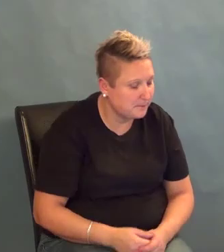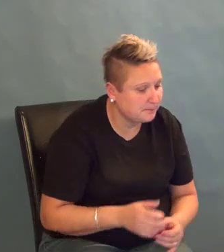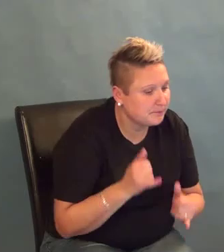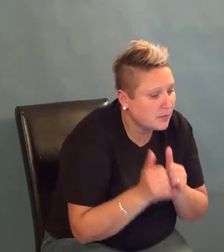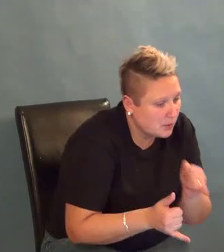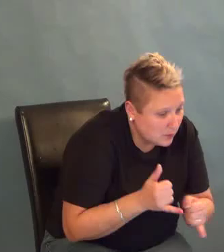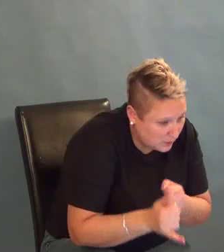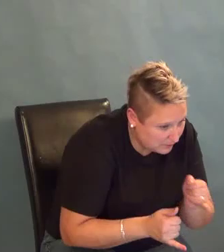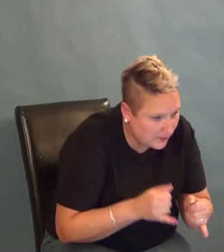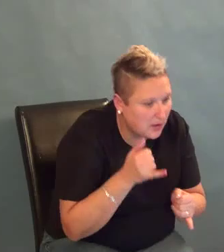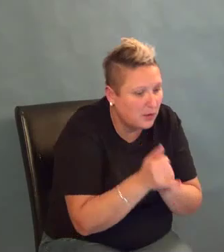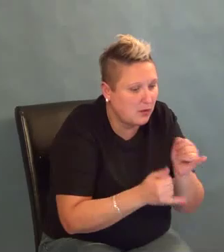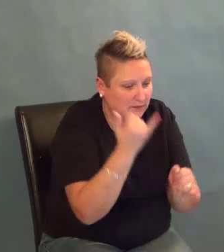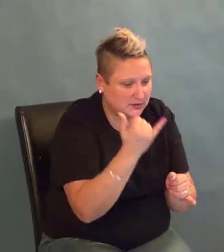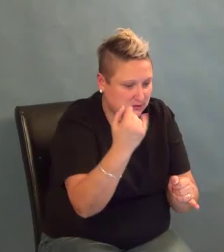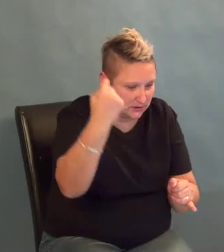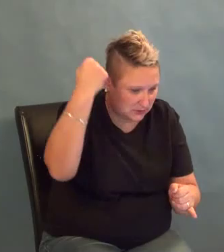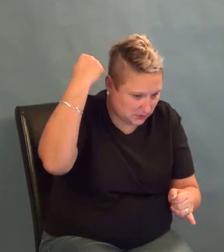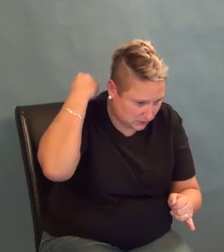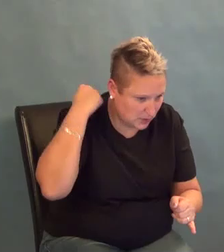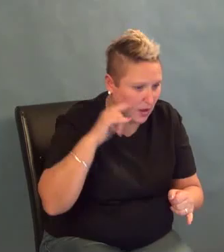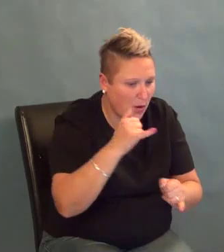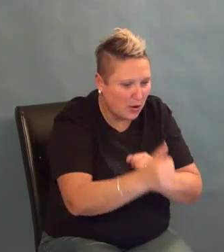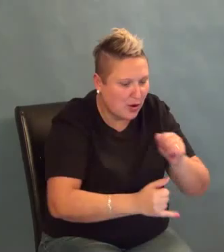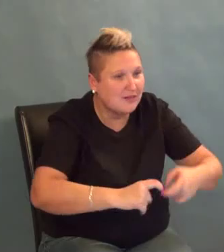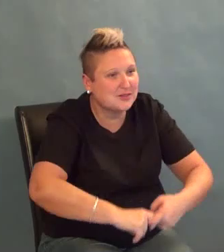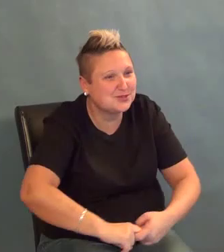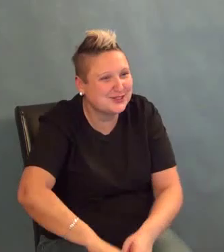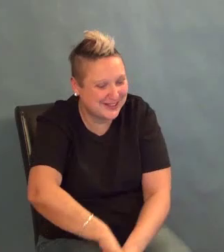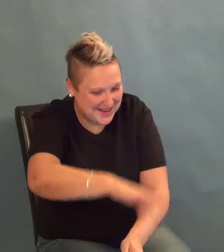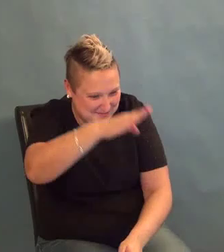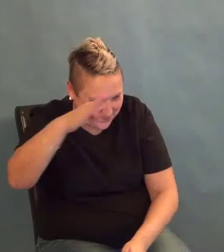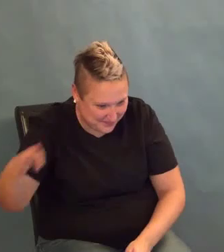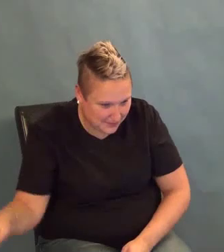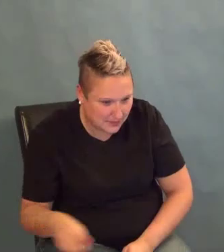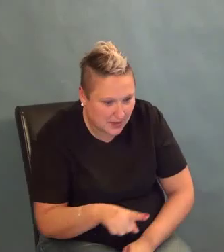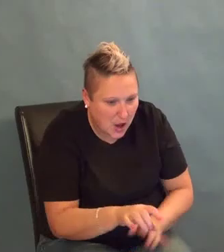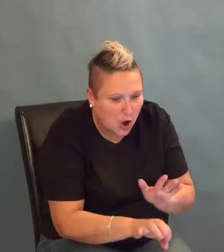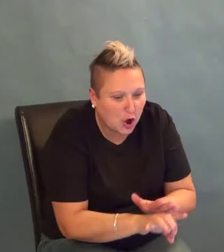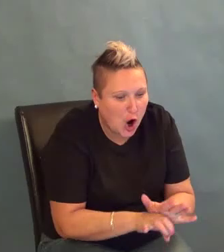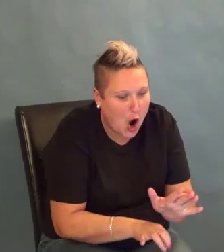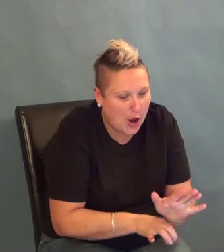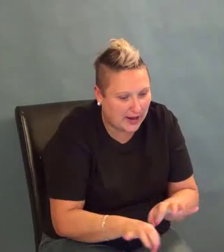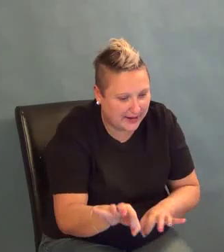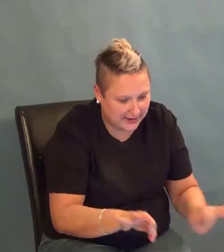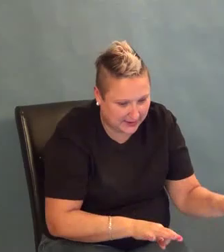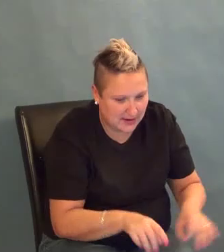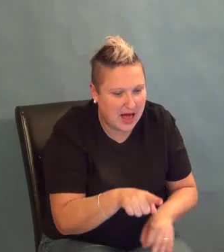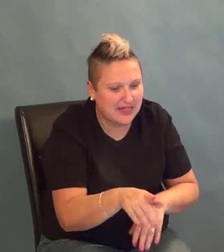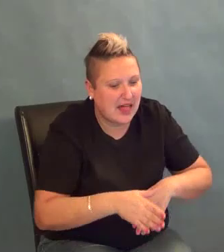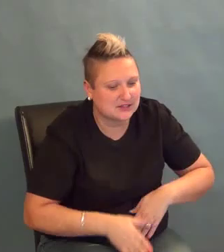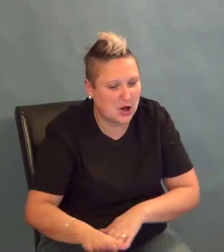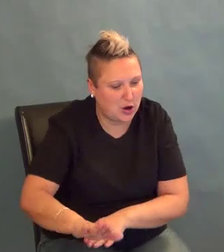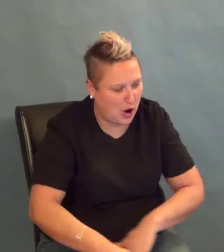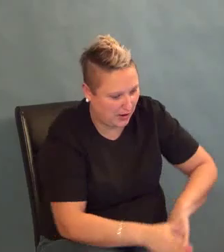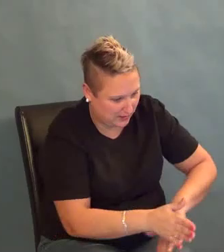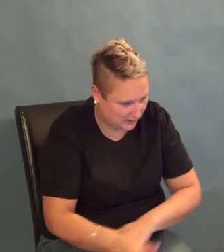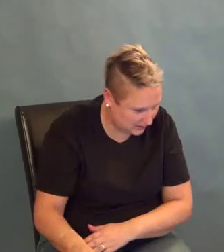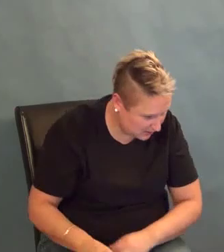Jest rower oraz rower dla dziecka z tyłu, są rolki i deskorolka.